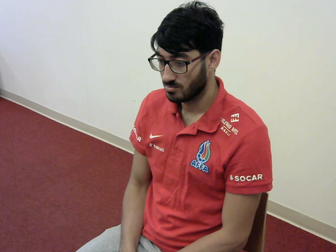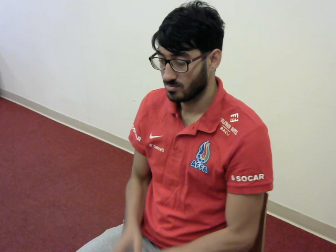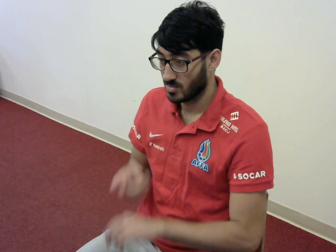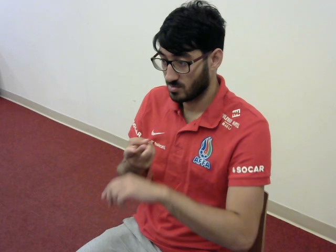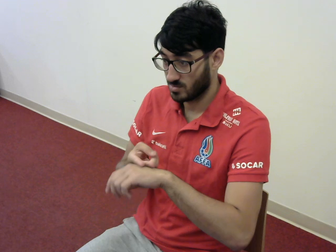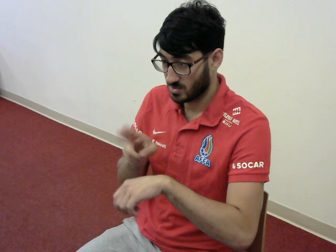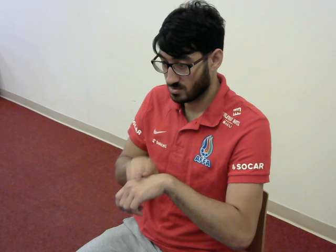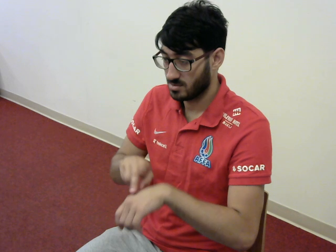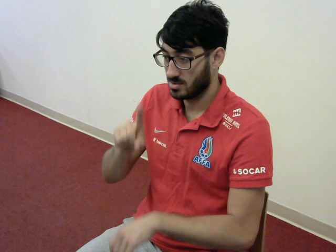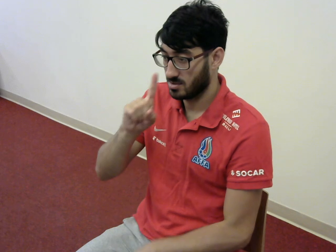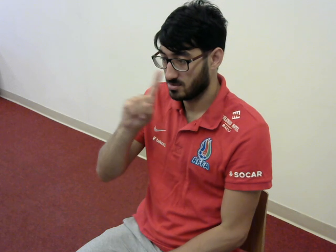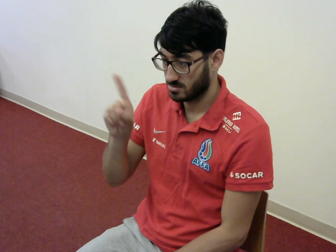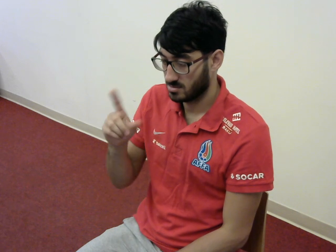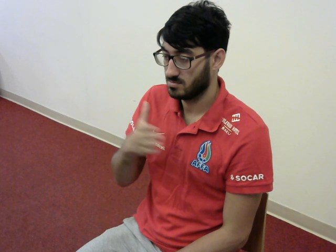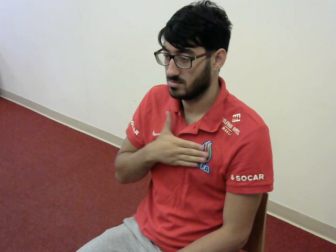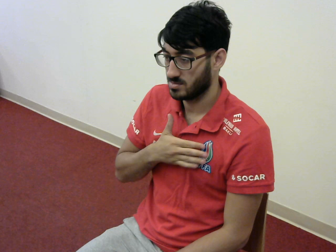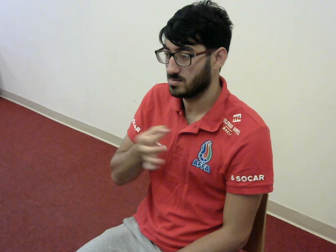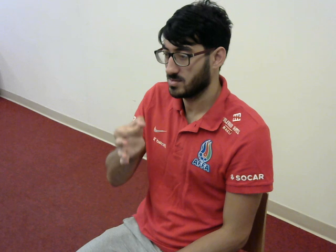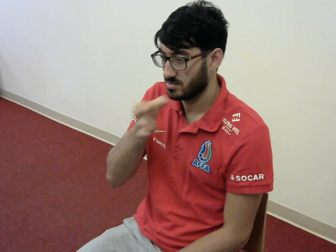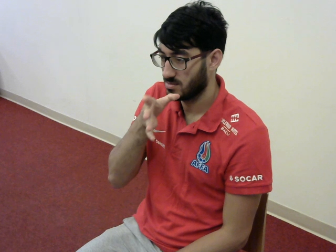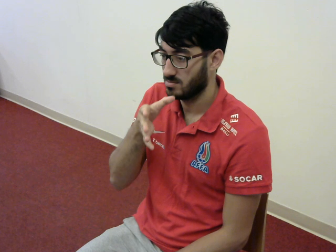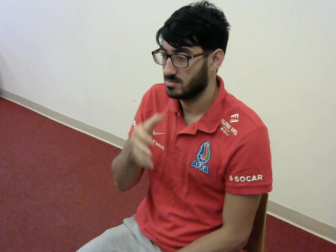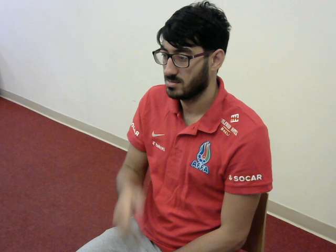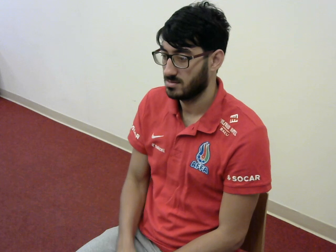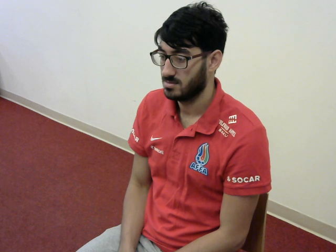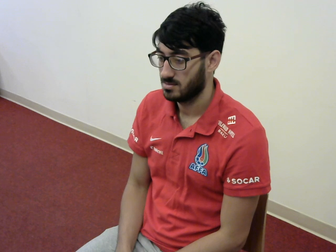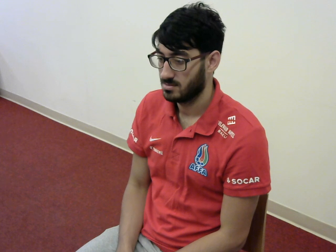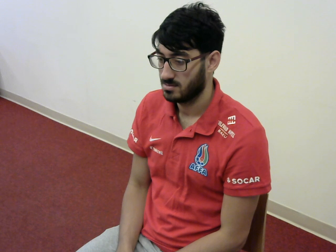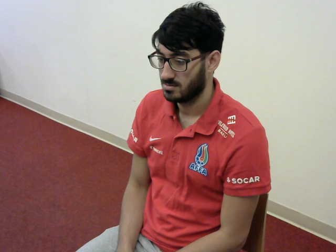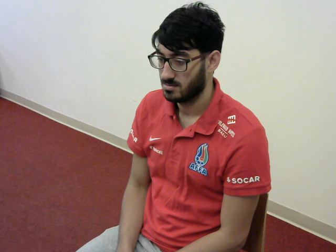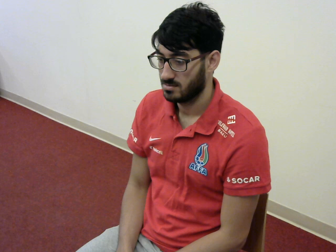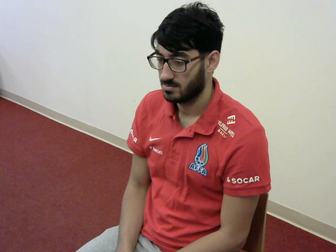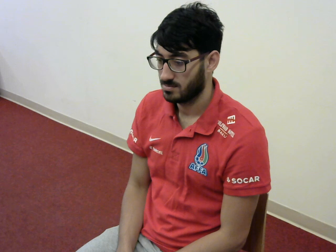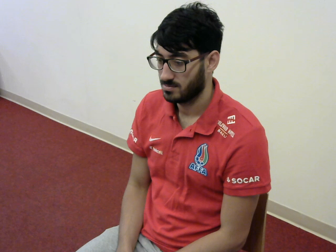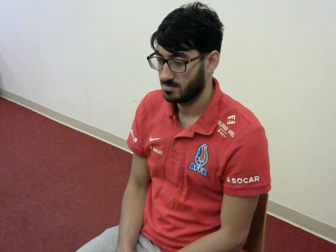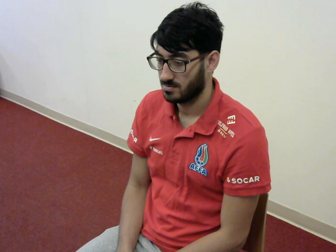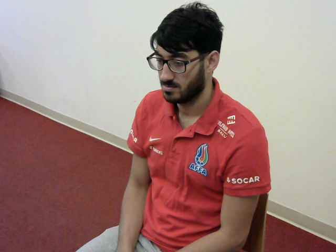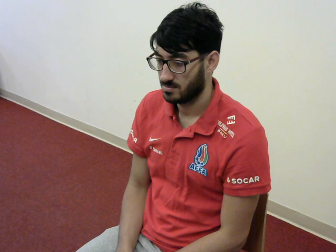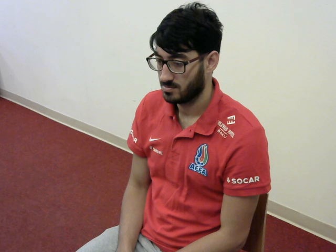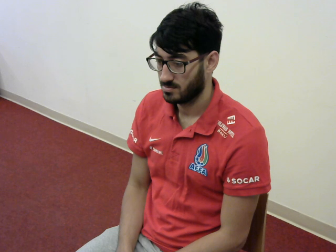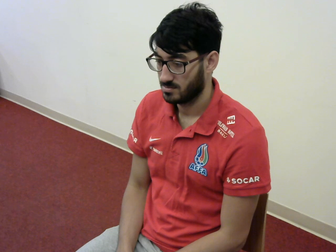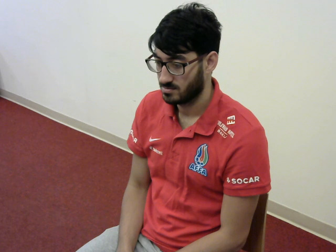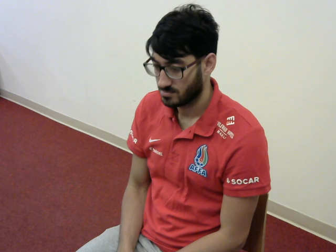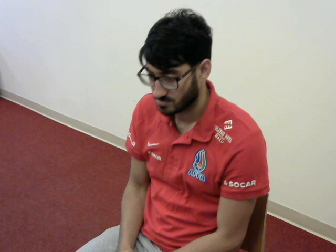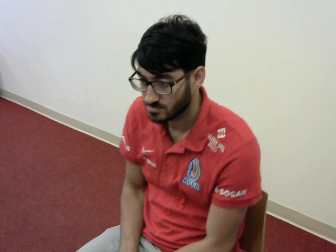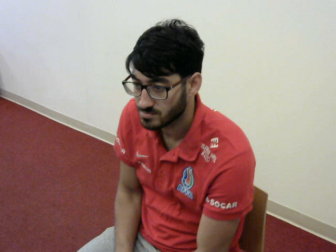Bu ətir mənim xoşuma gəlir